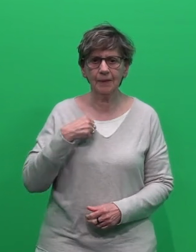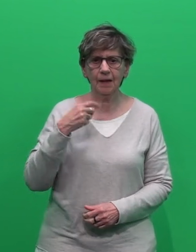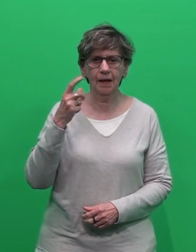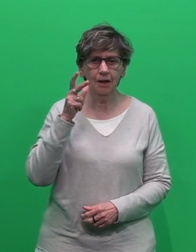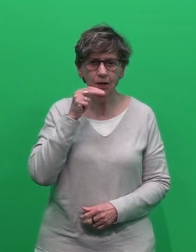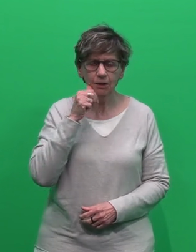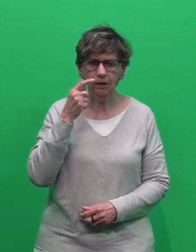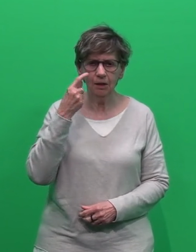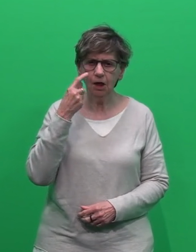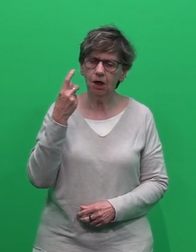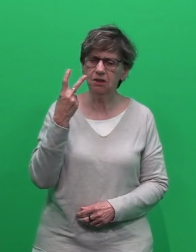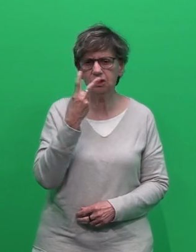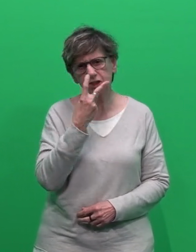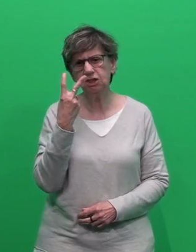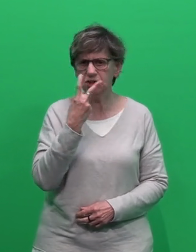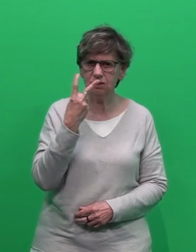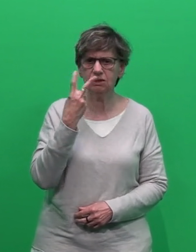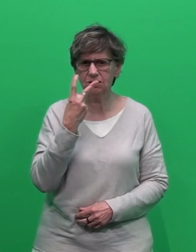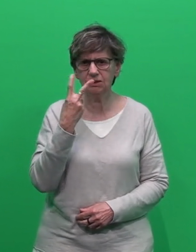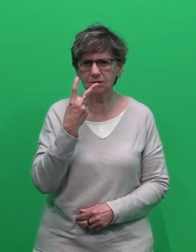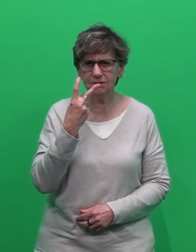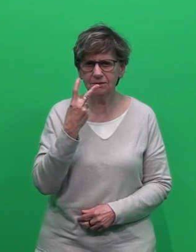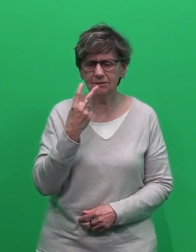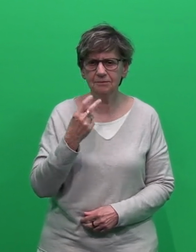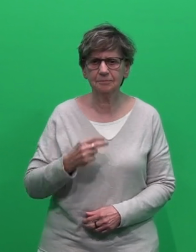Em fan mal els dos ulls.